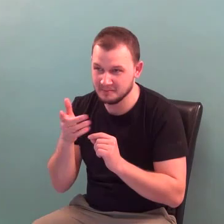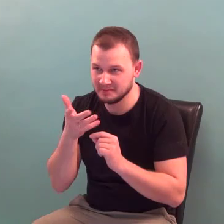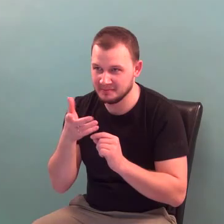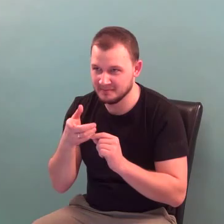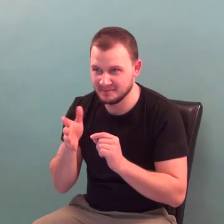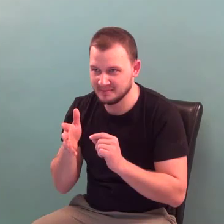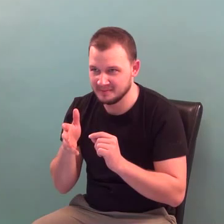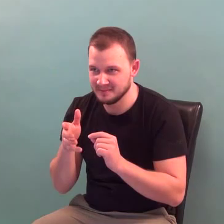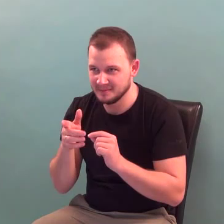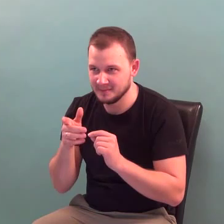Nie bardzo?